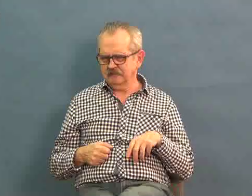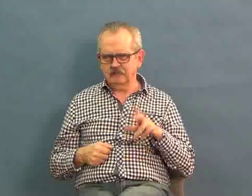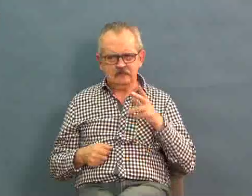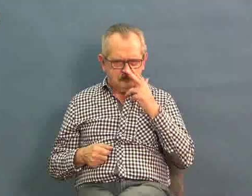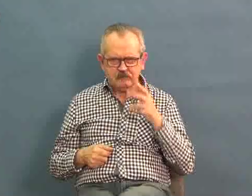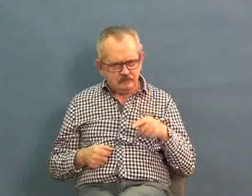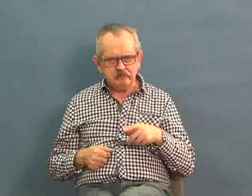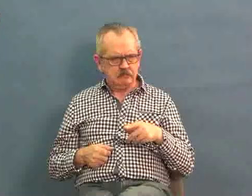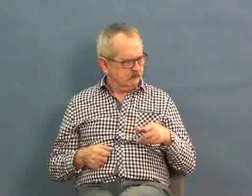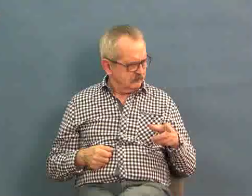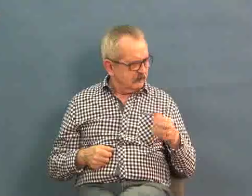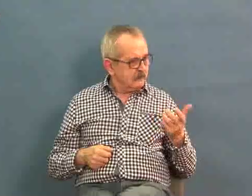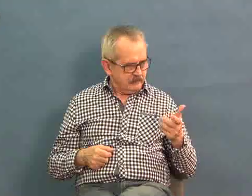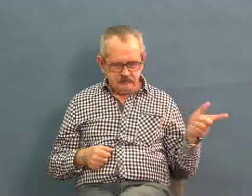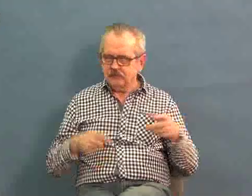Spotyka kogoś kto pokazuje mu rozbite okno.